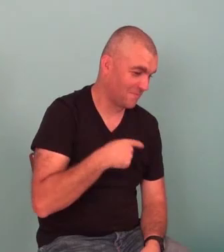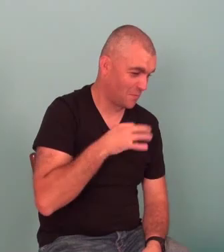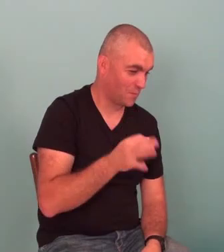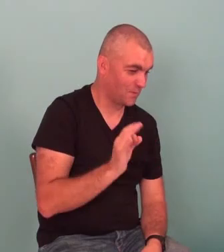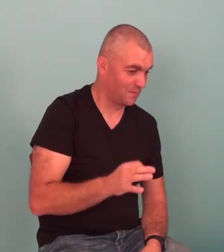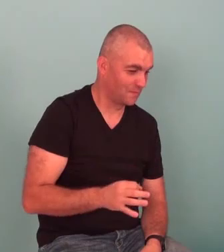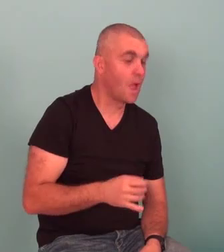Dobrze, dobrze.